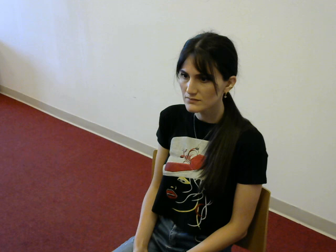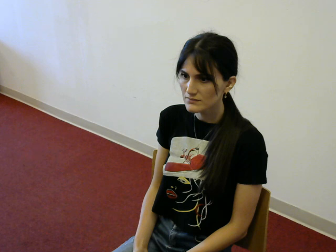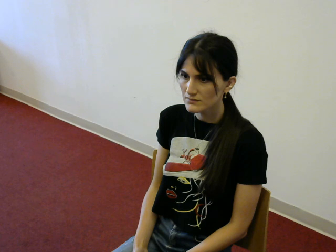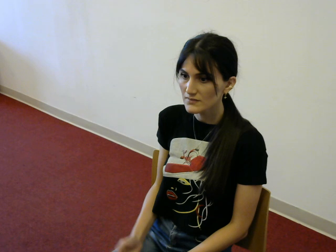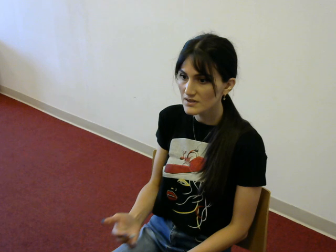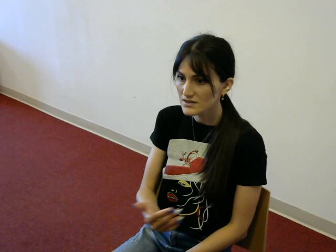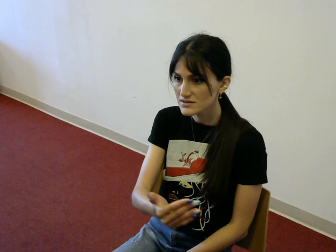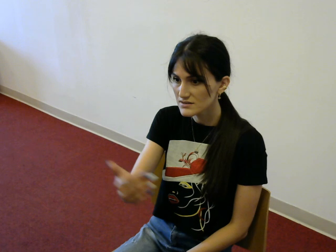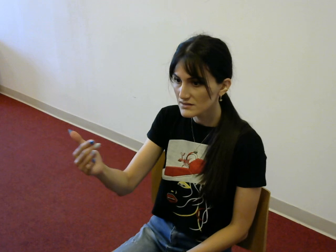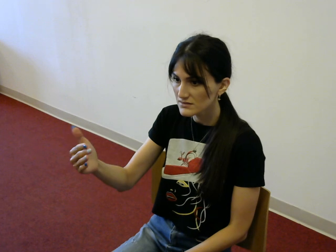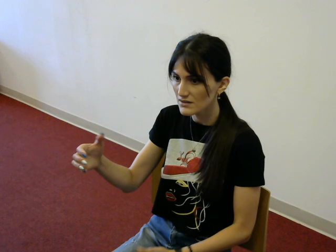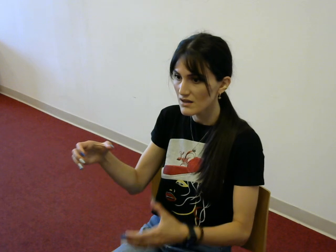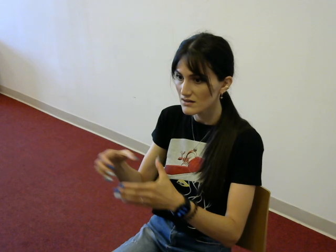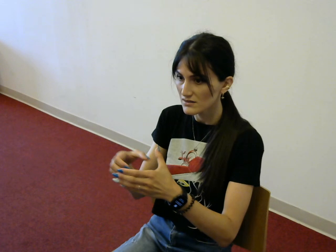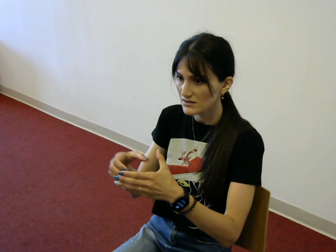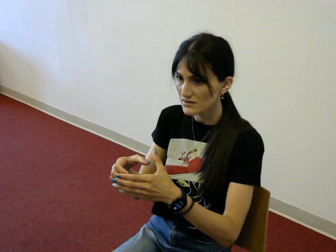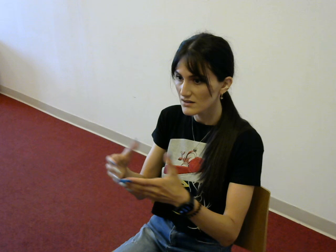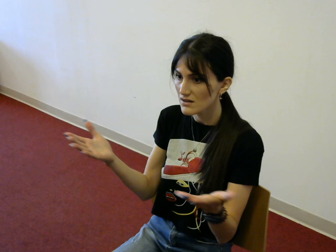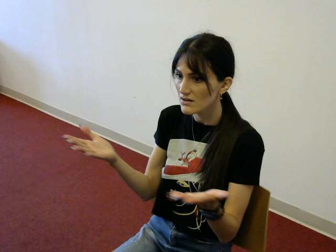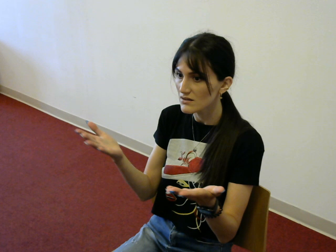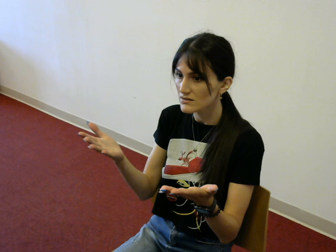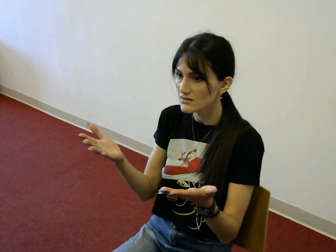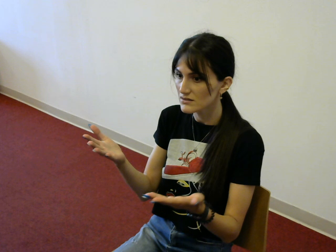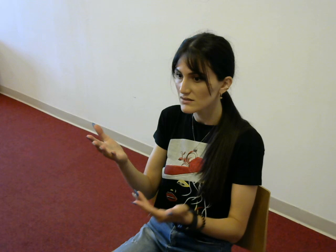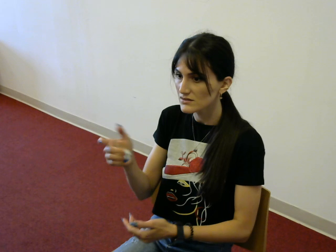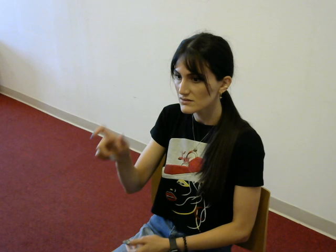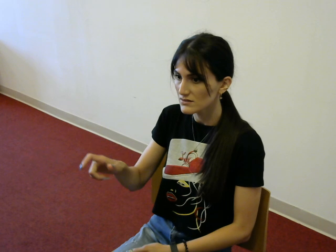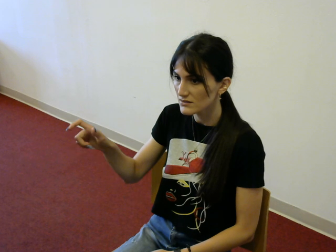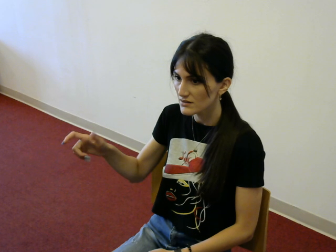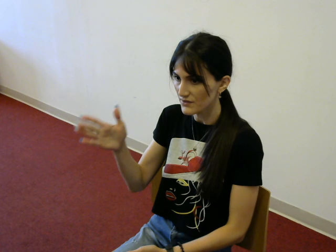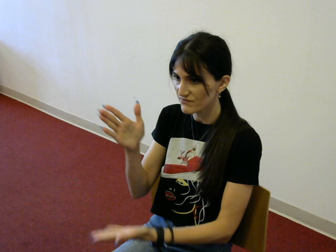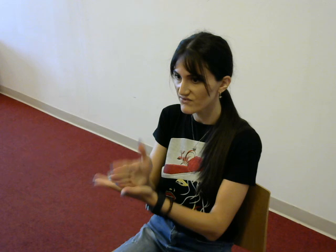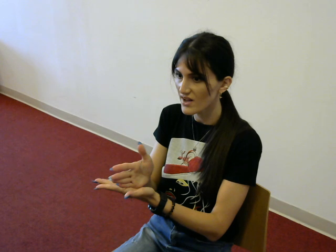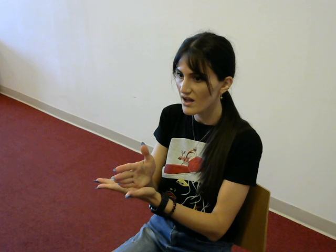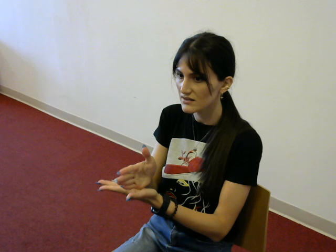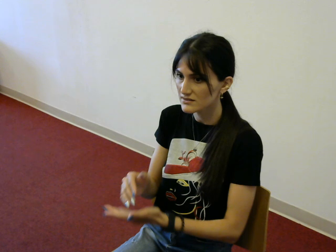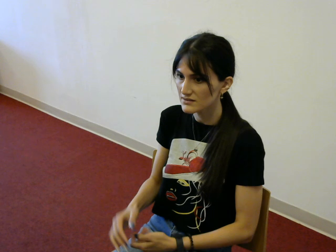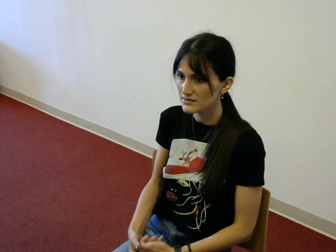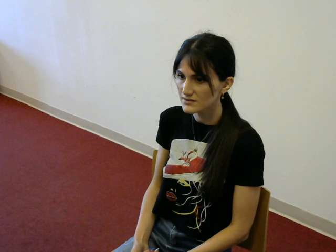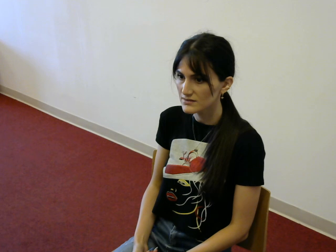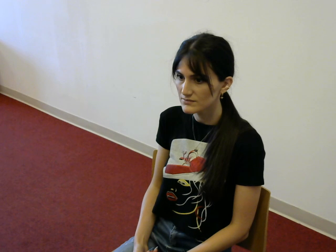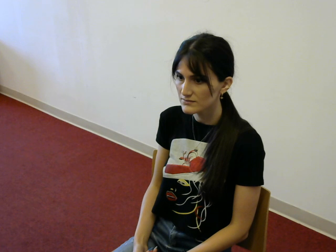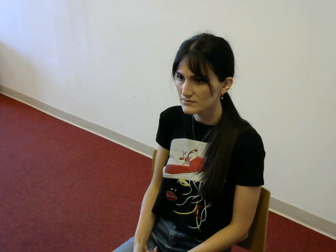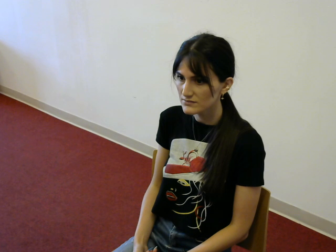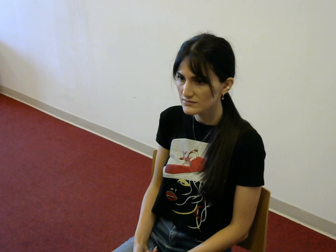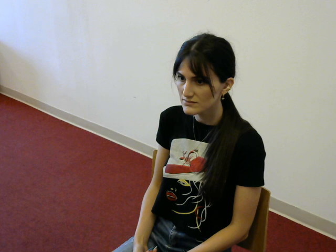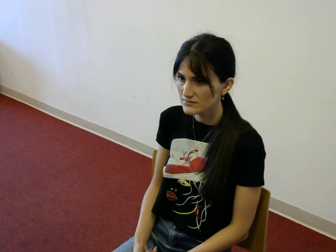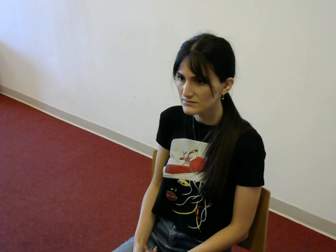Sizin komandada neçə nəfər var?